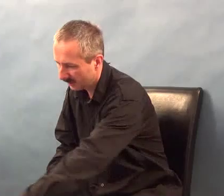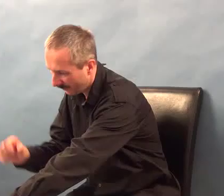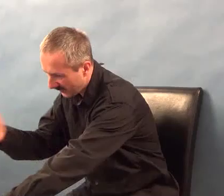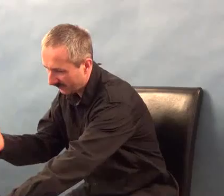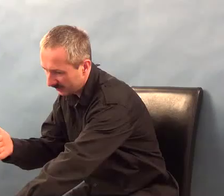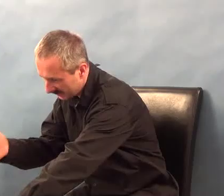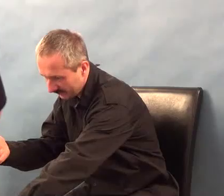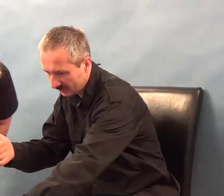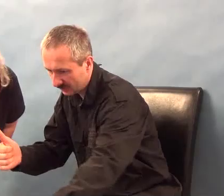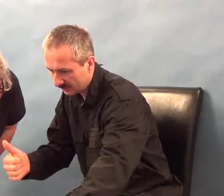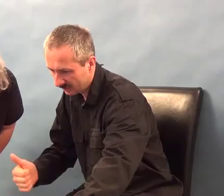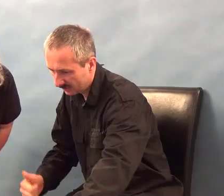Pierwszy.